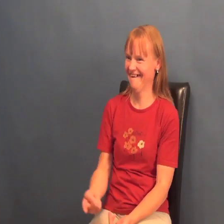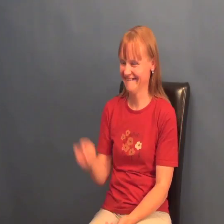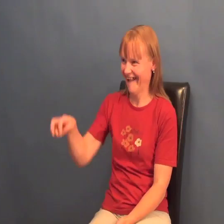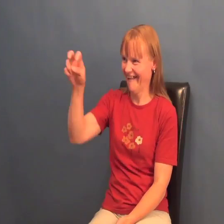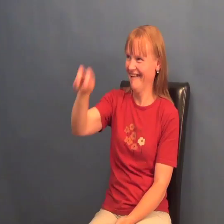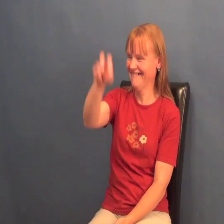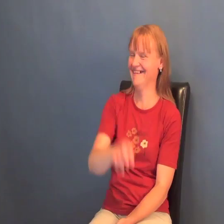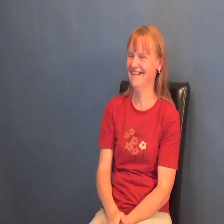Skacze.